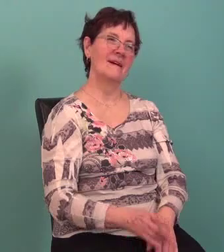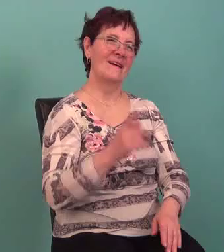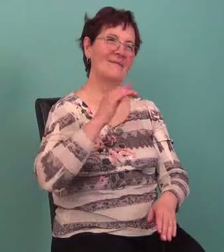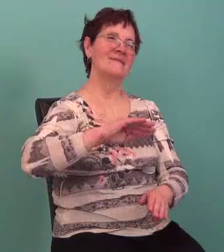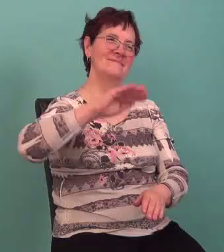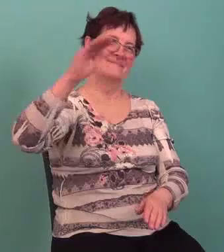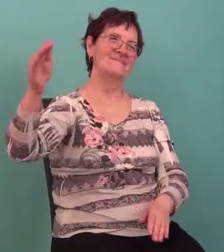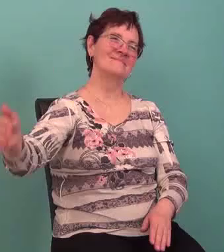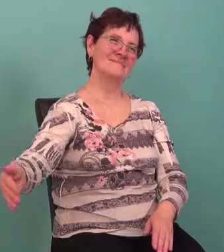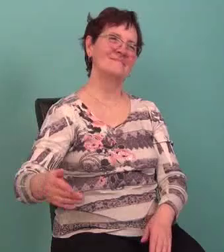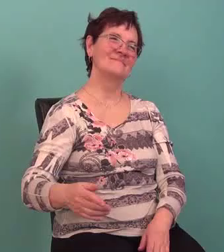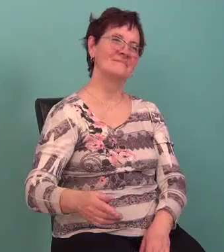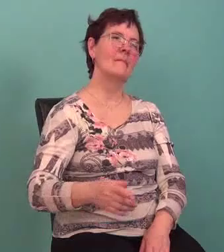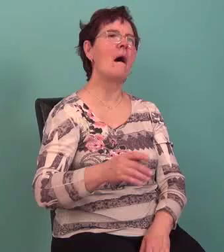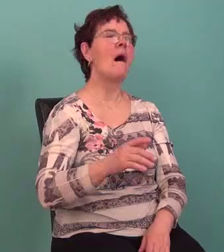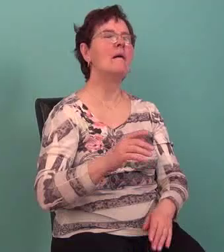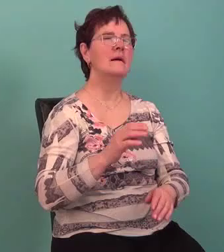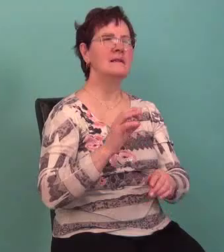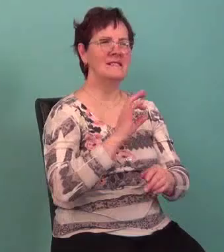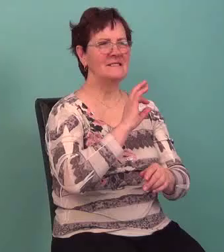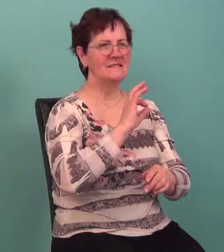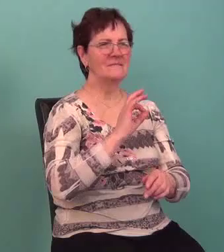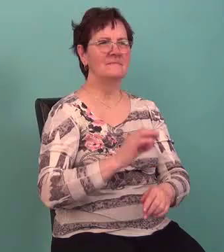Specjalna góra.